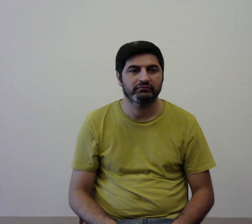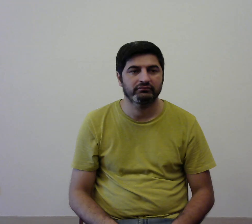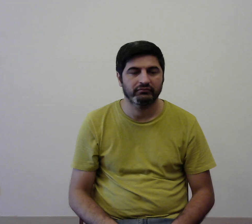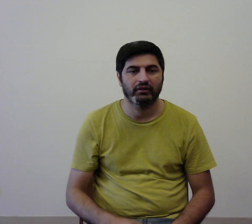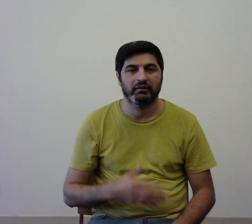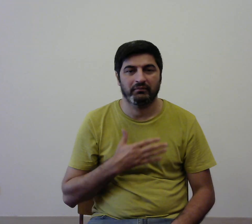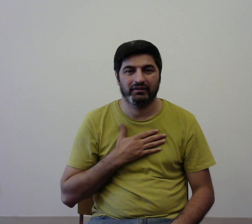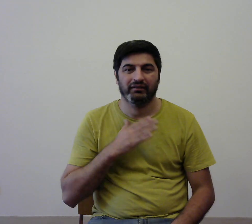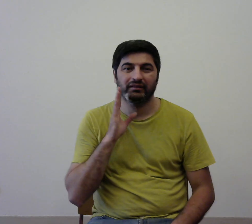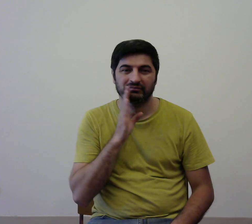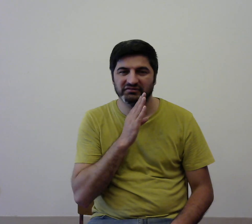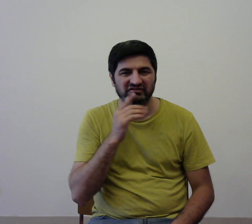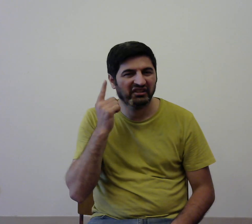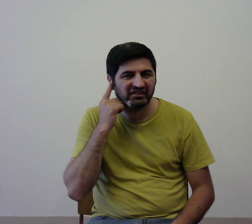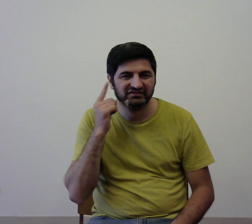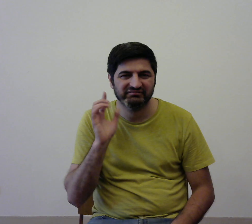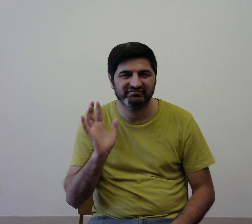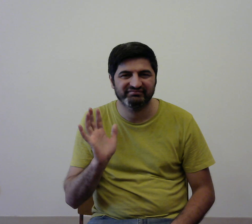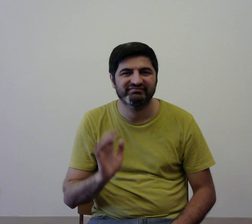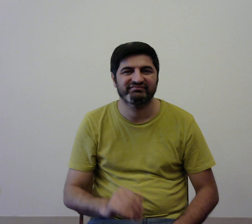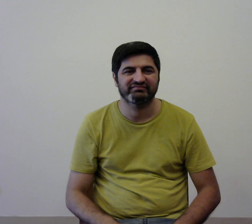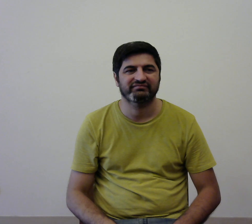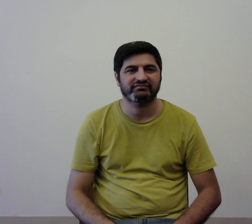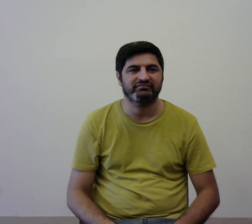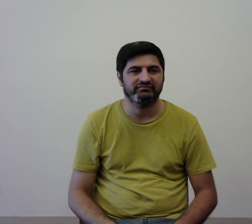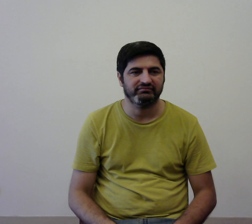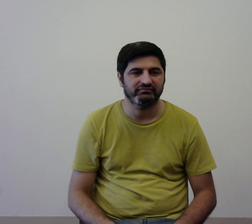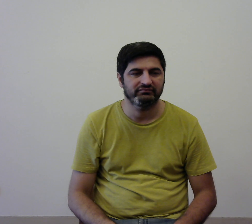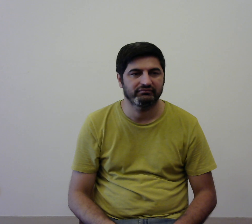Mənim anam eşitmir